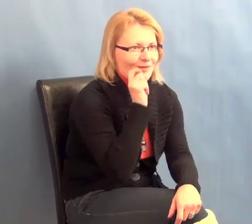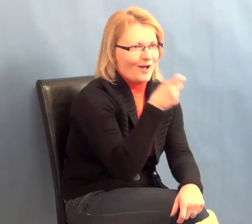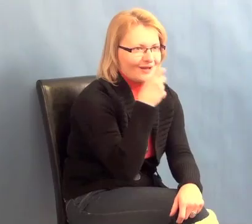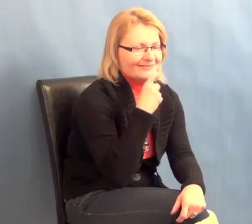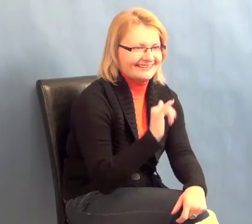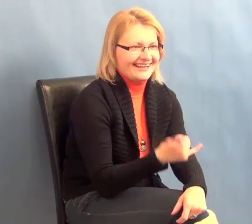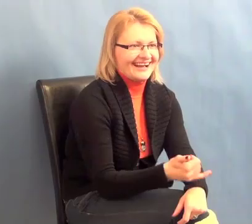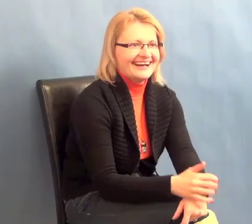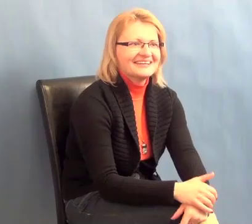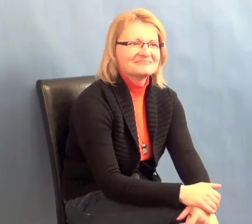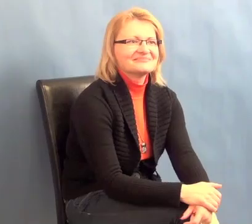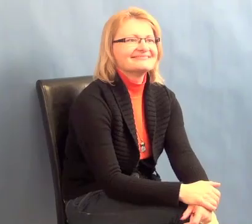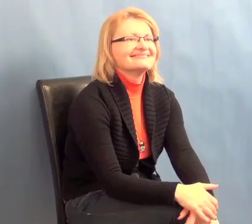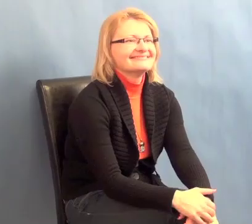Zjadać szybko, jak?